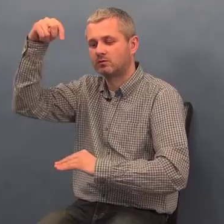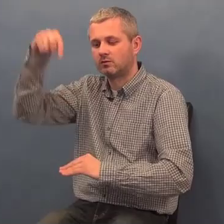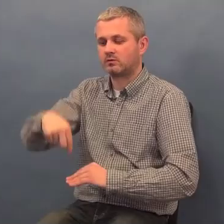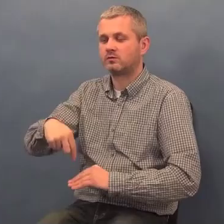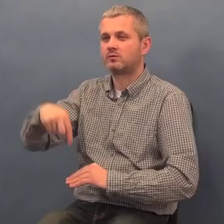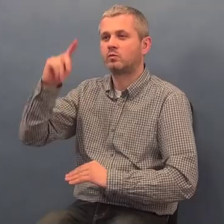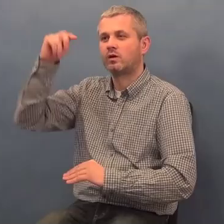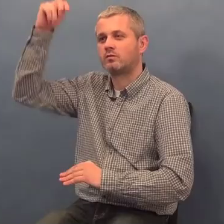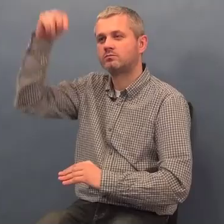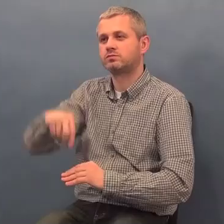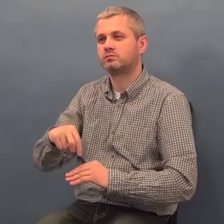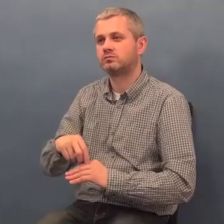Uwaga, dół.